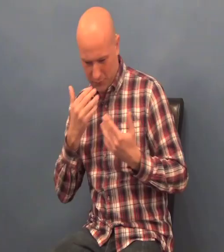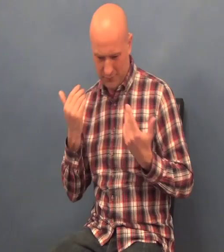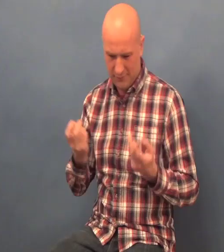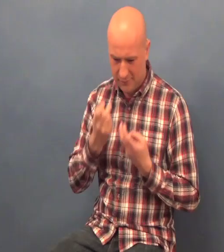Szuka.